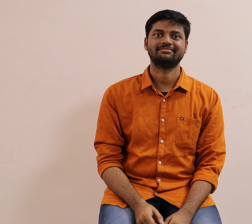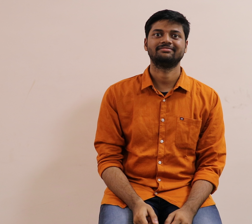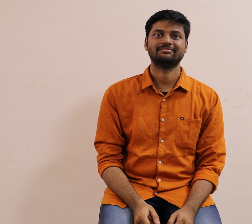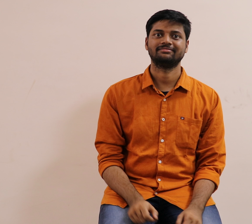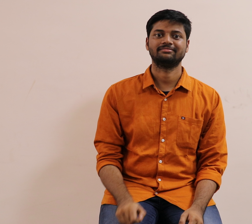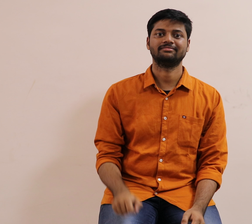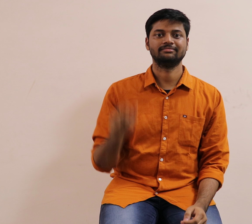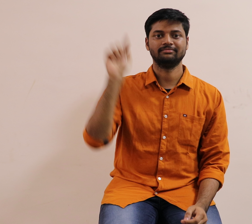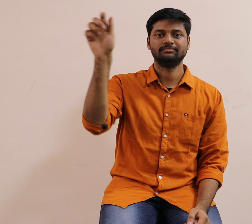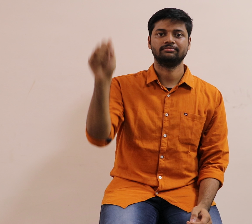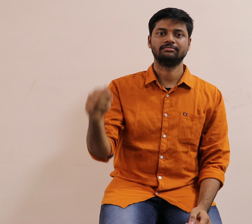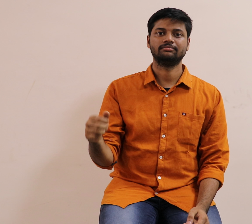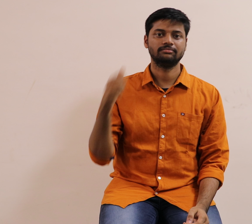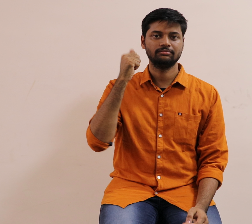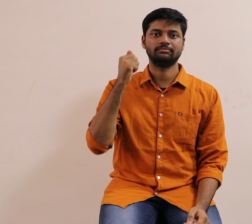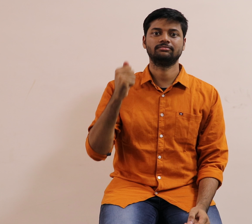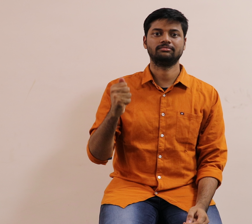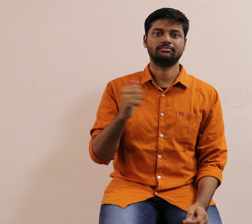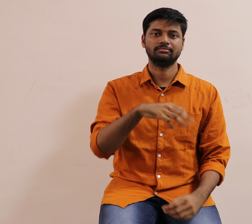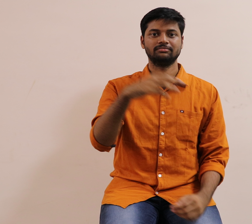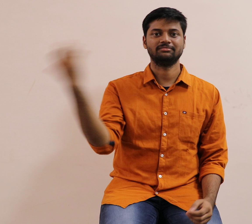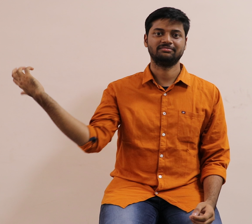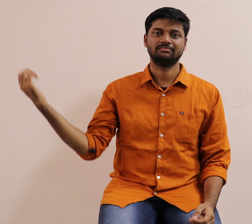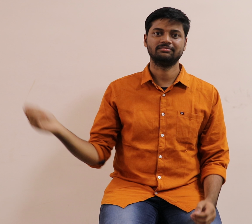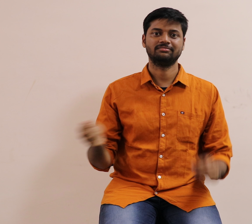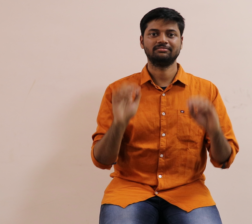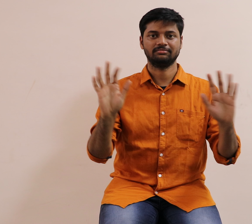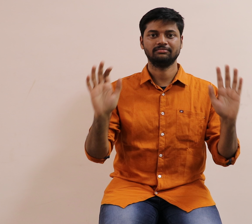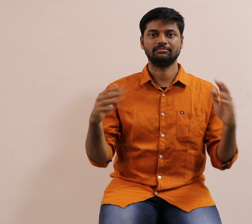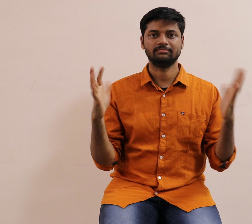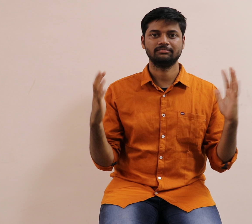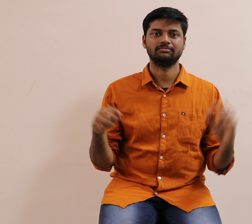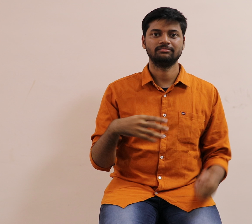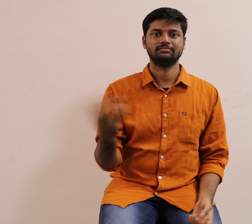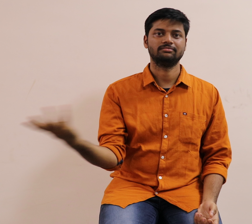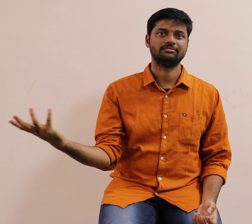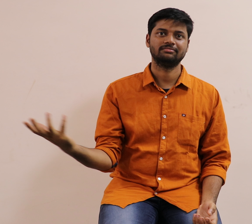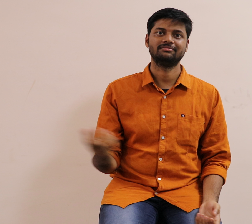it does not make any difference to me